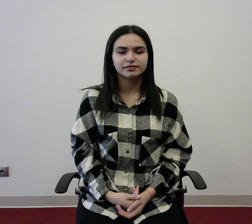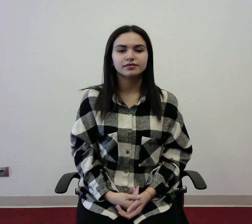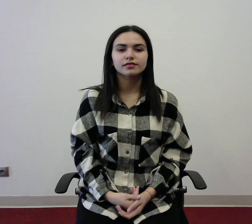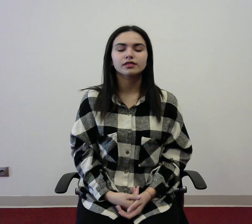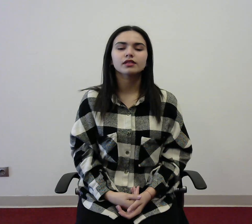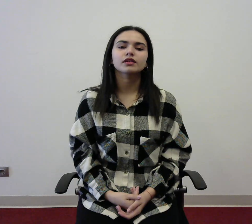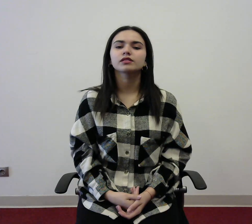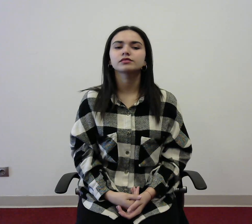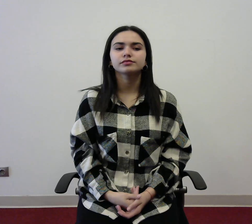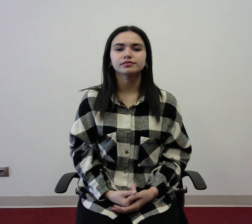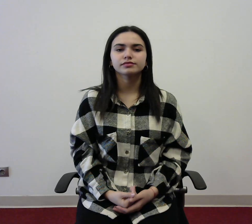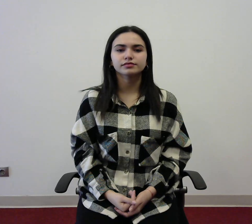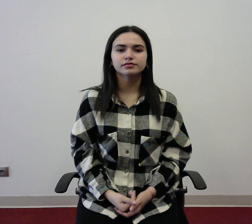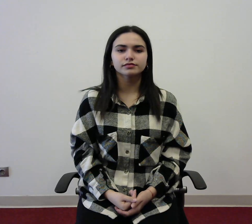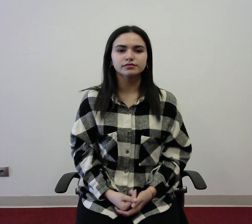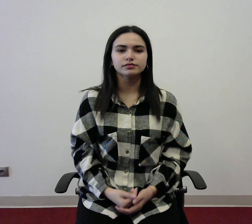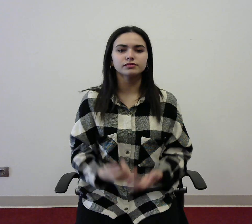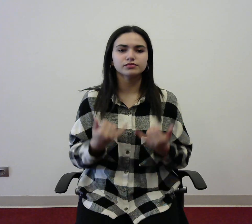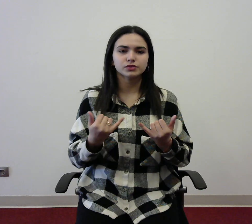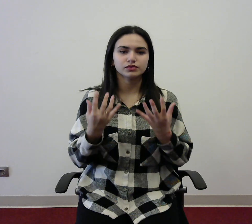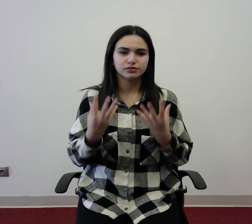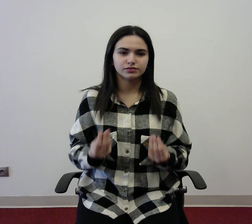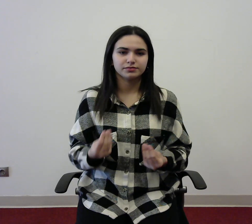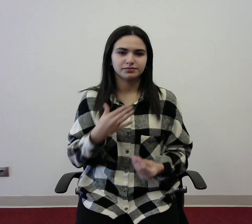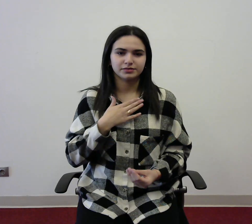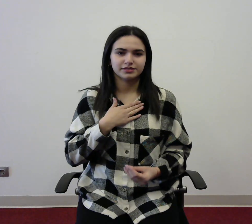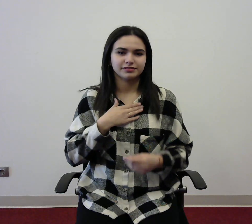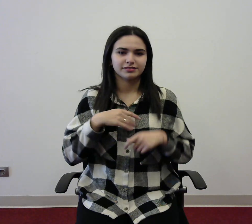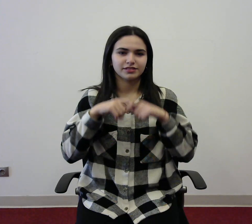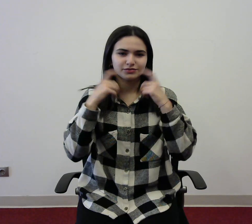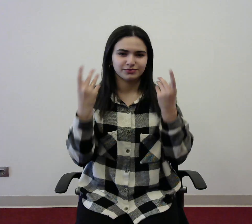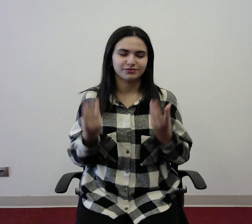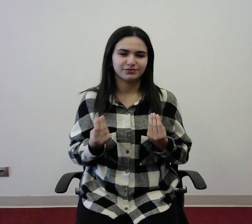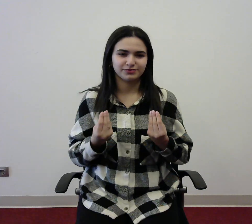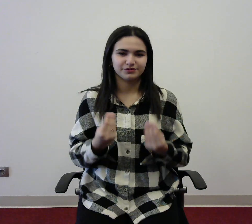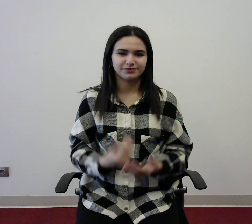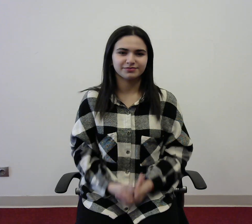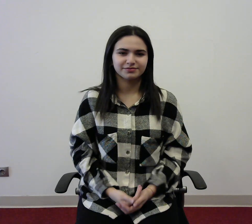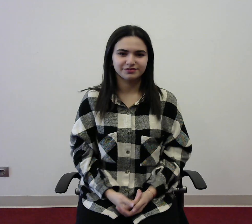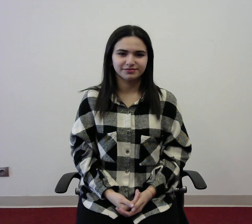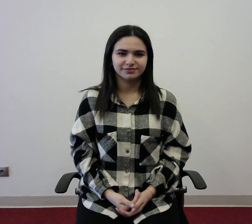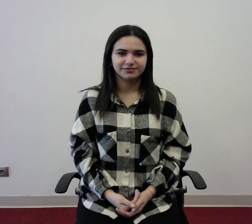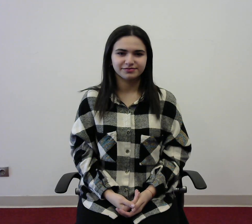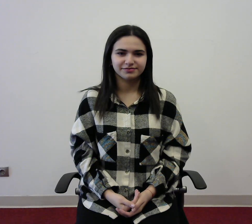Bu gün mənim ad günümdür